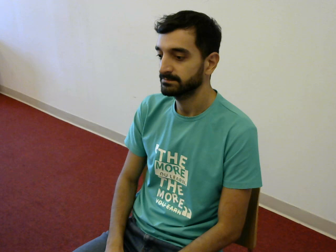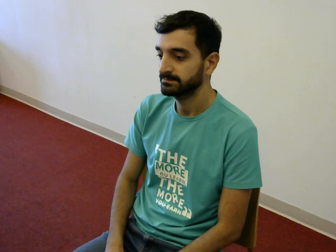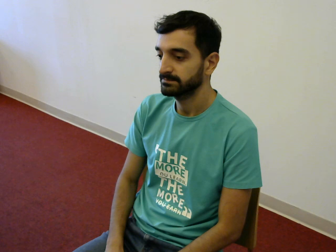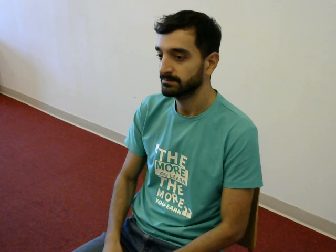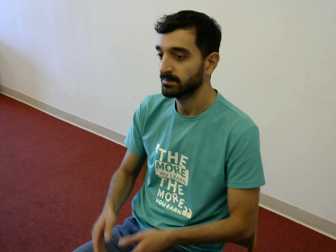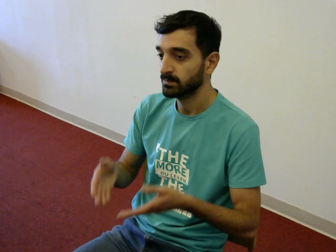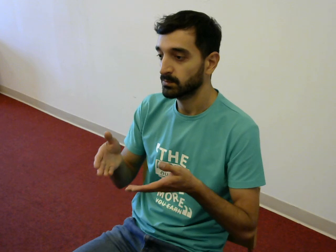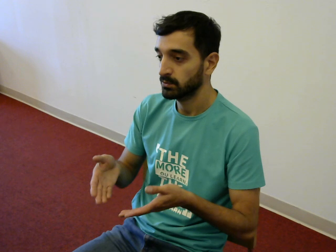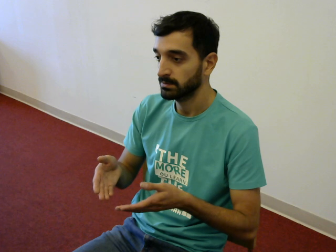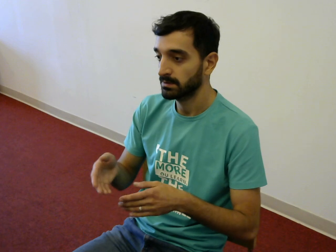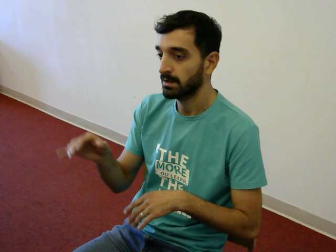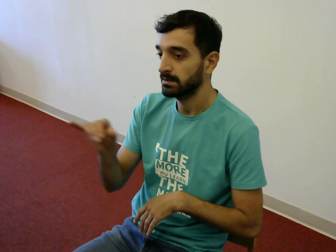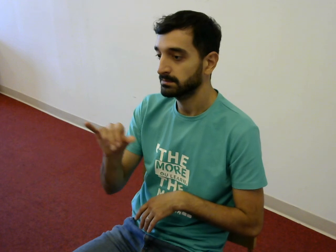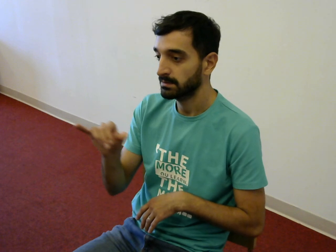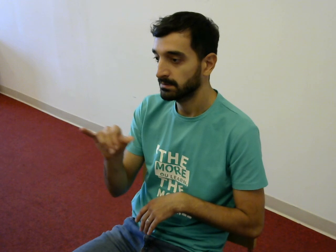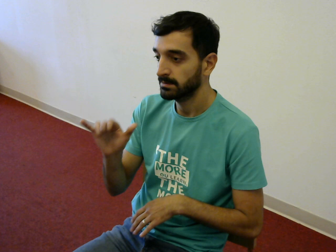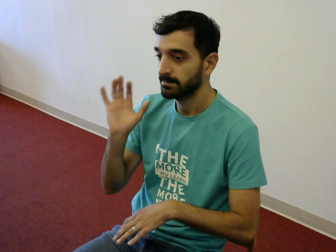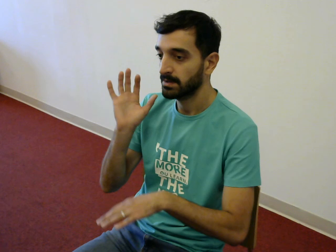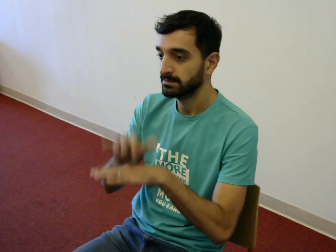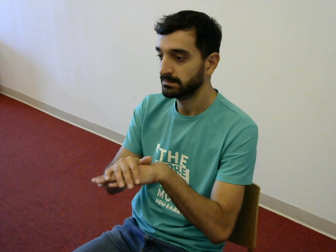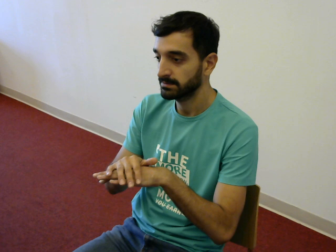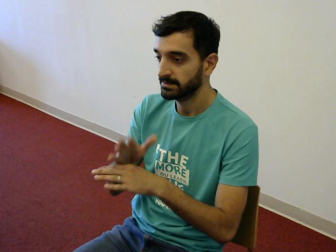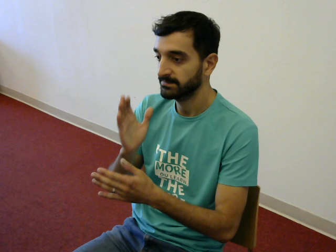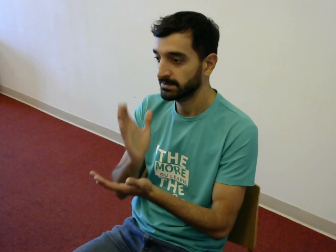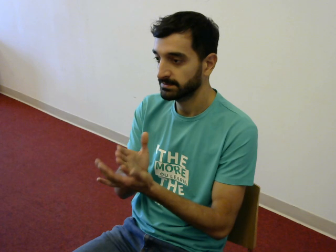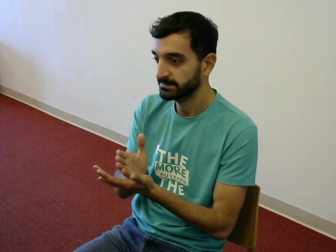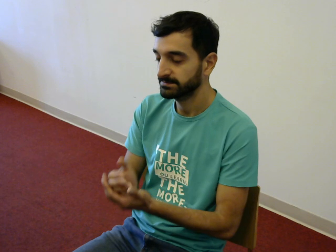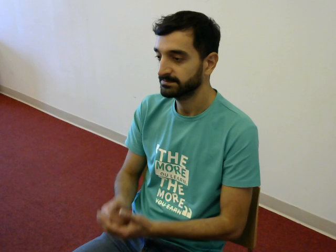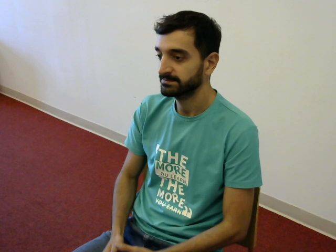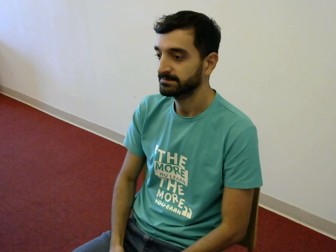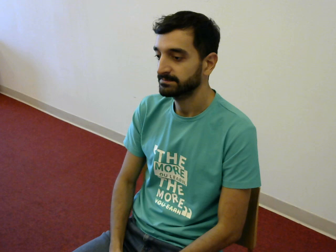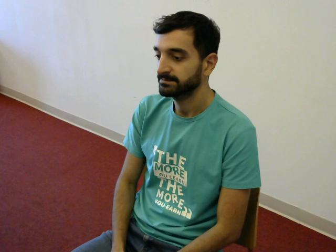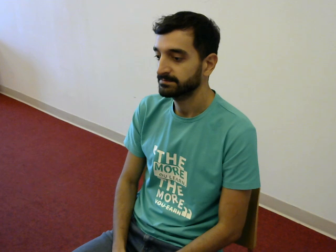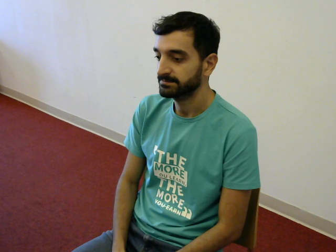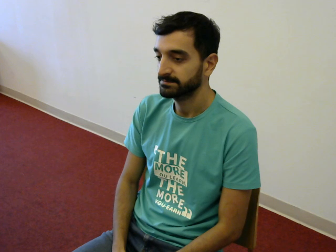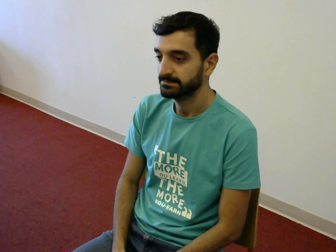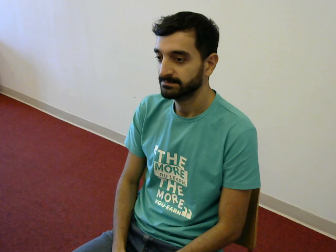Burda harda bank var?